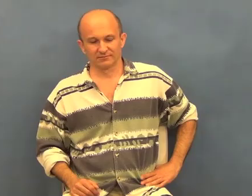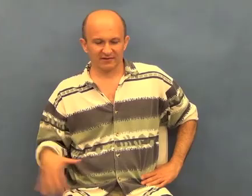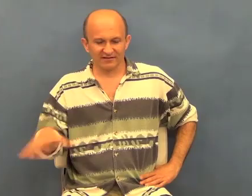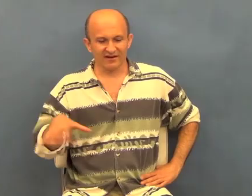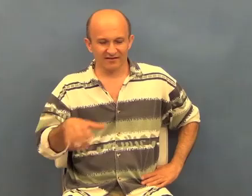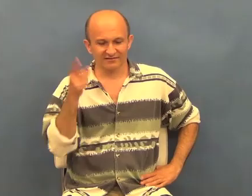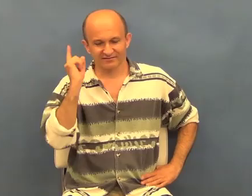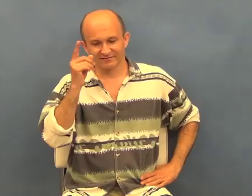Uwaga na kradzieże.